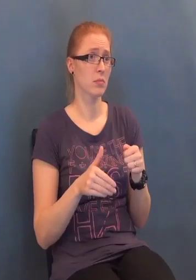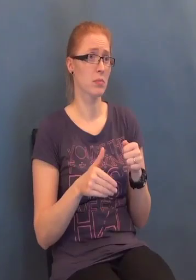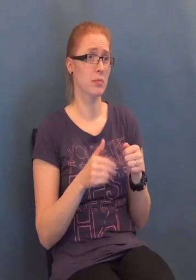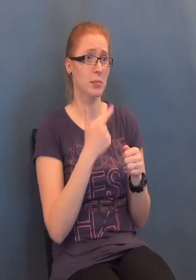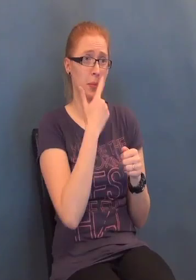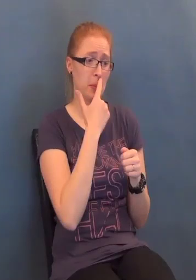Może być.